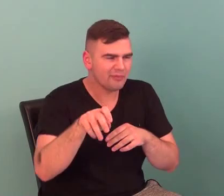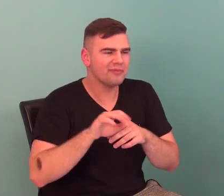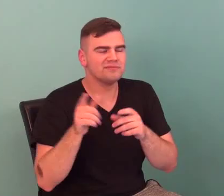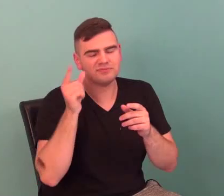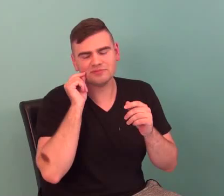Chłopiec i pies śpią.